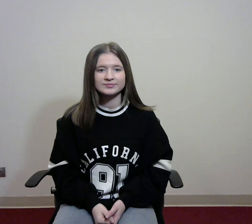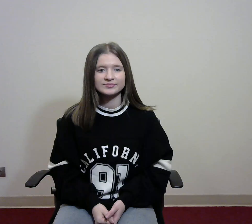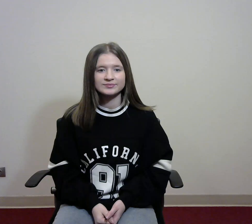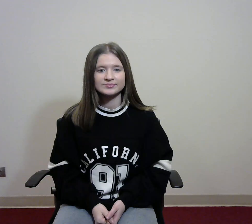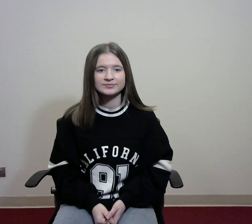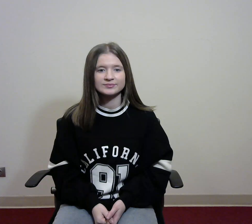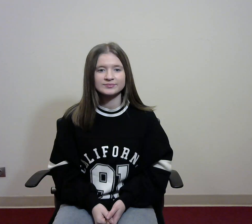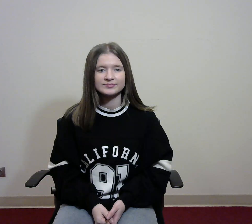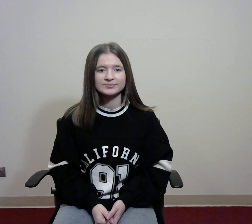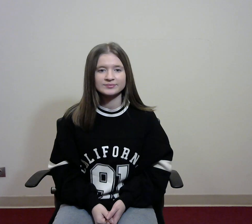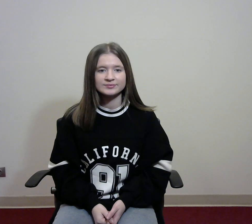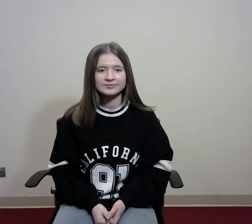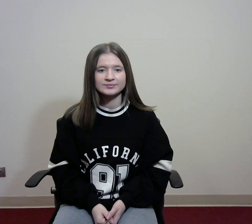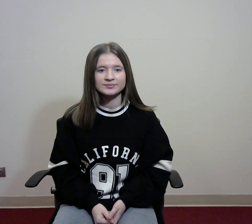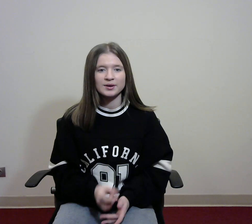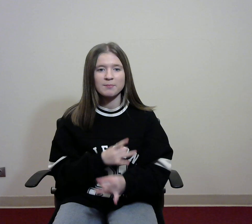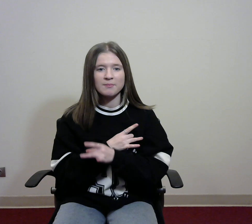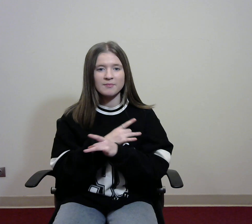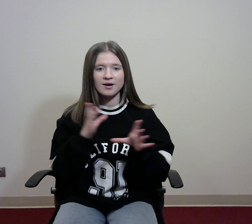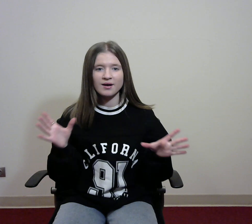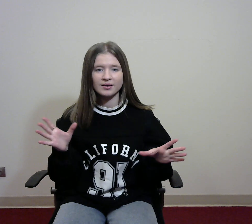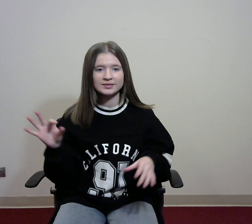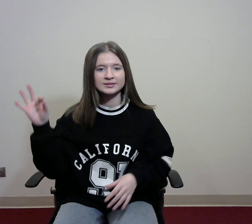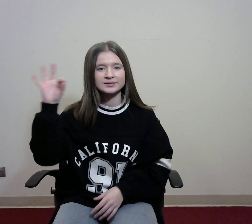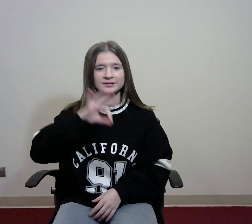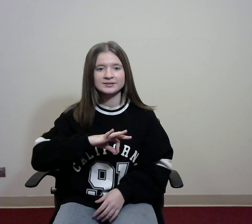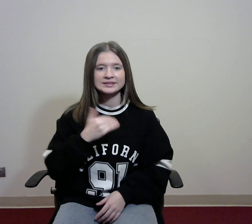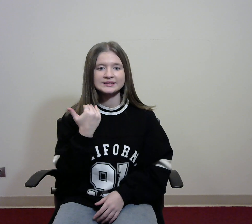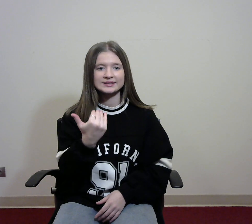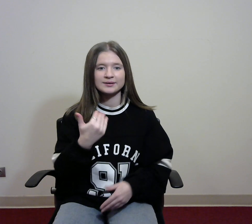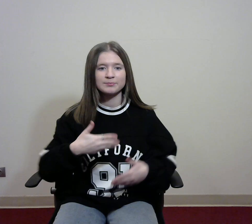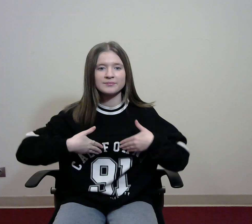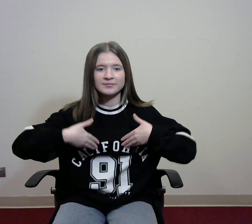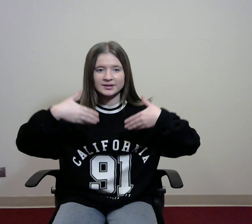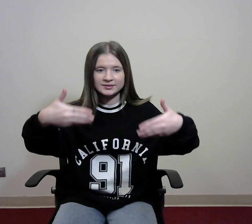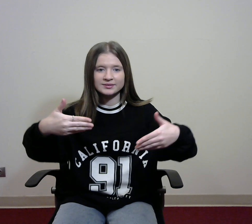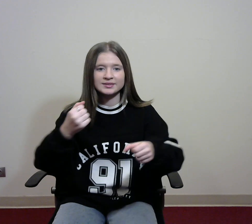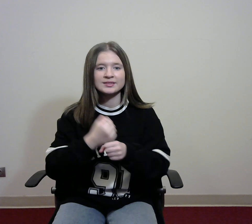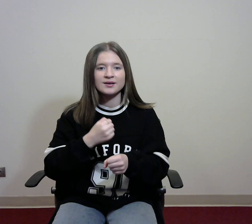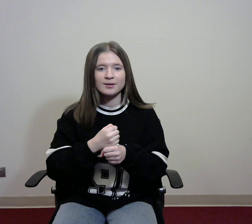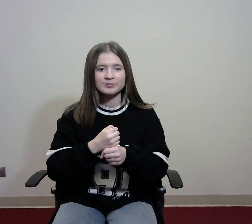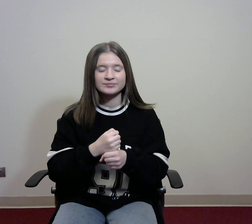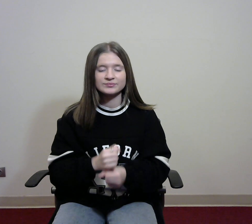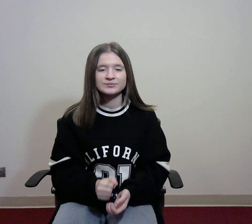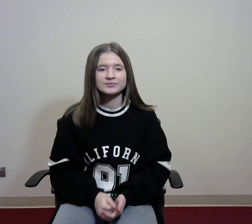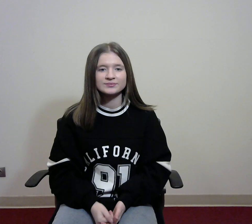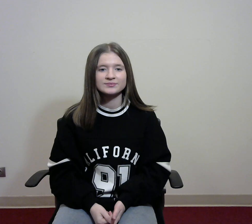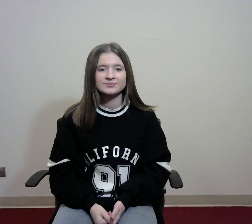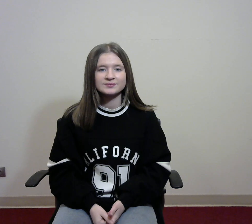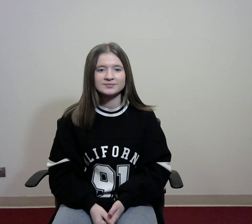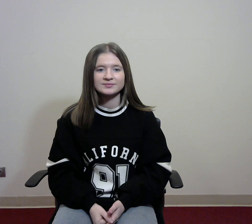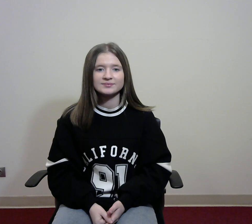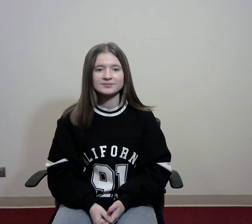Bayram münasibətilə sizi təbrik edirəm